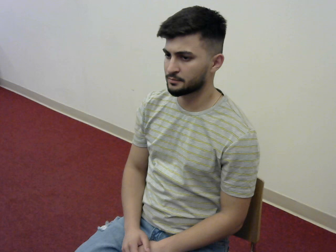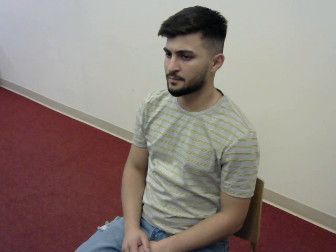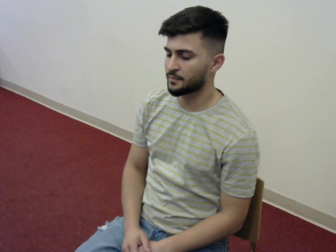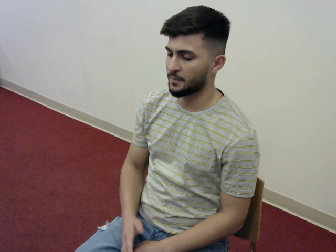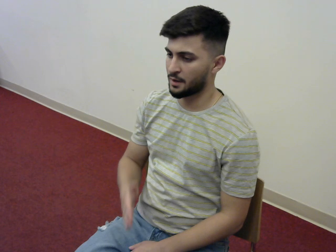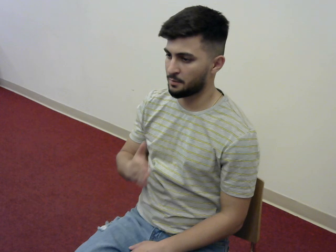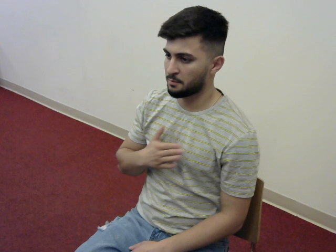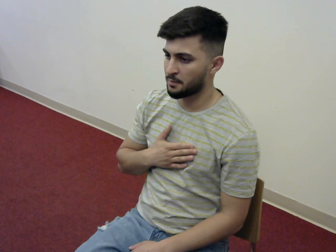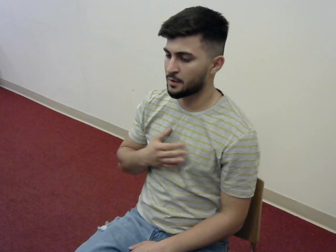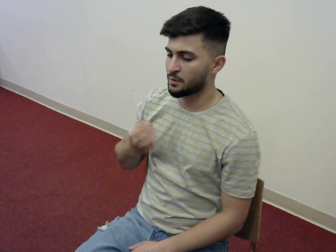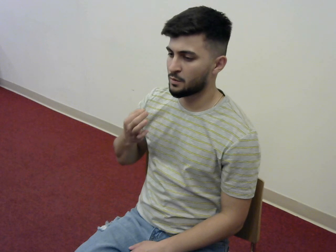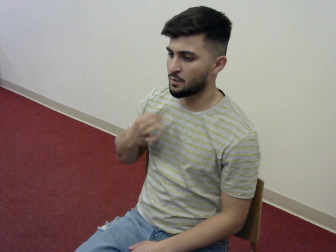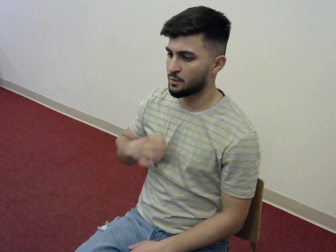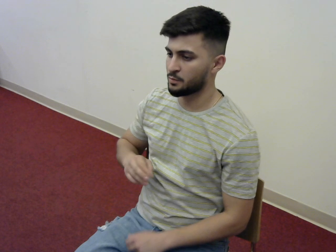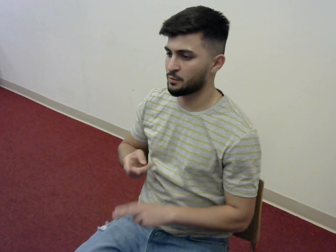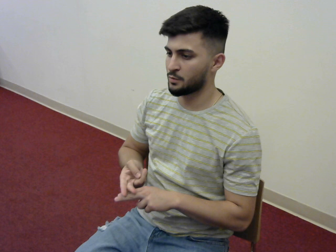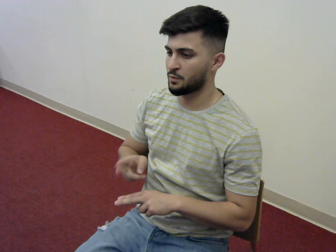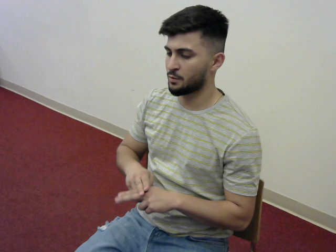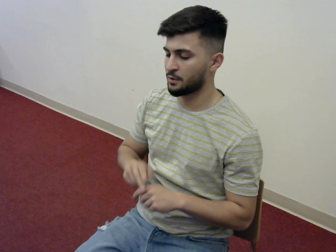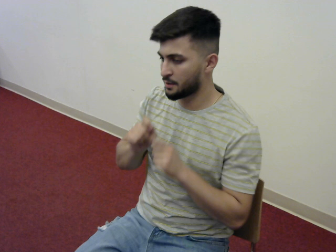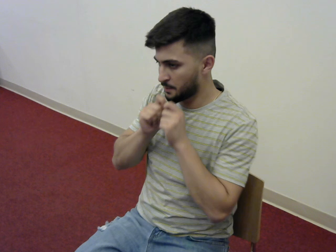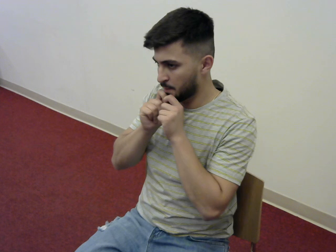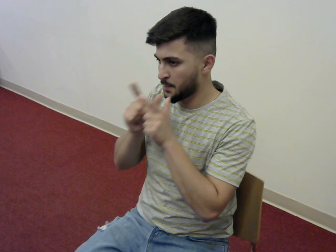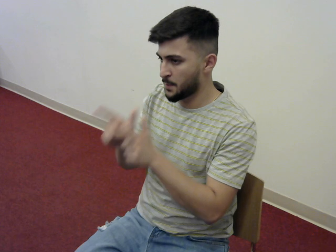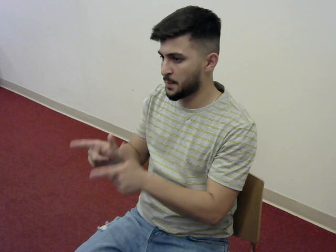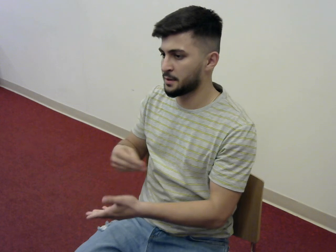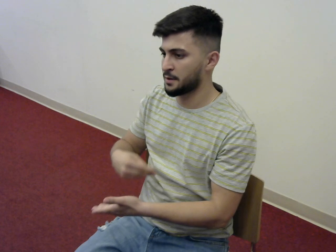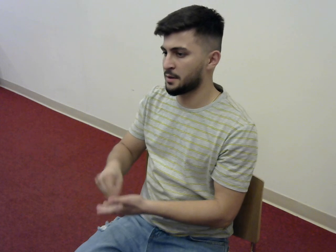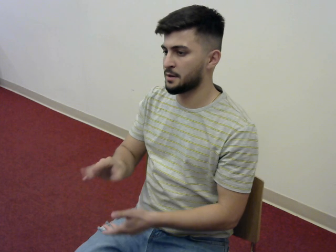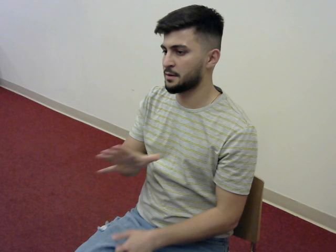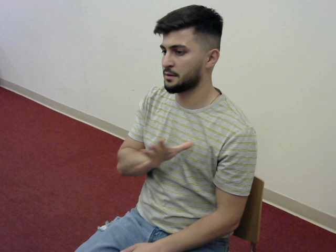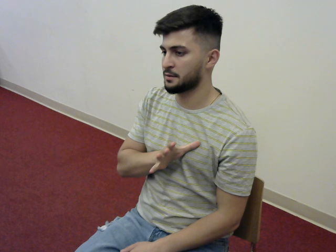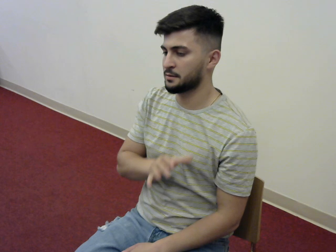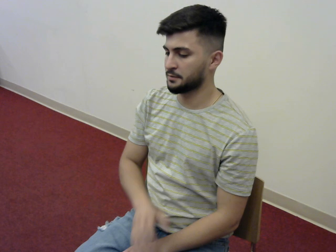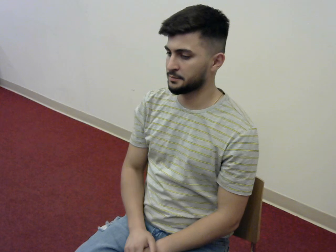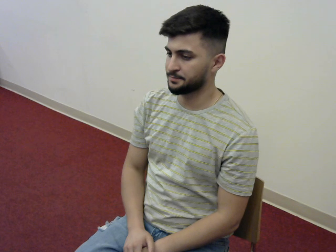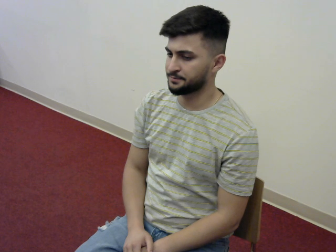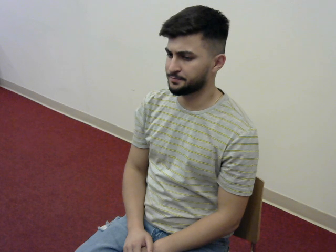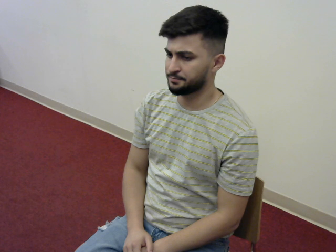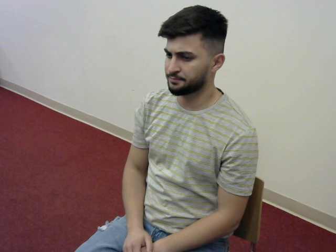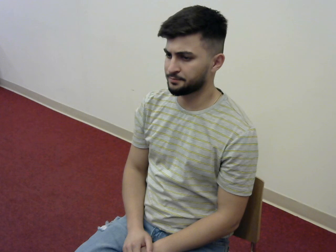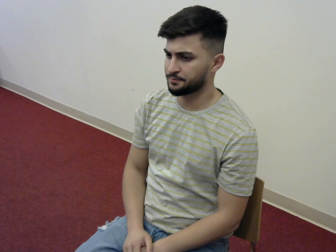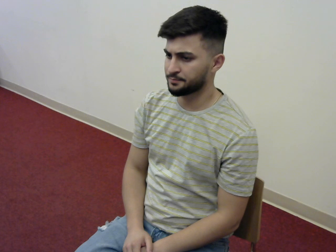Mən oğlum üçün hədiyyə almışam